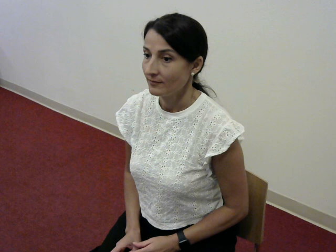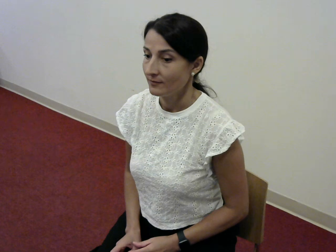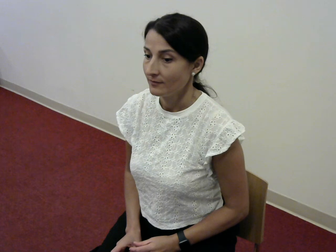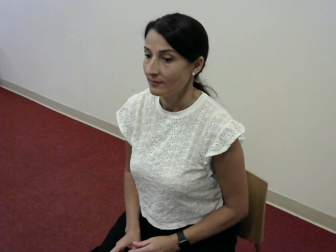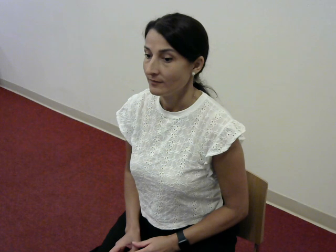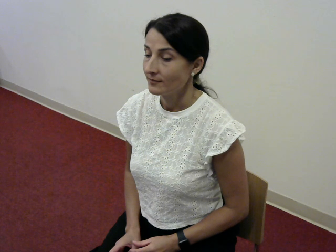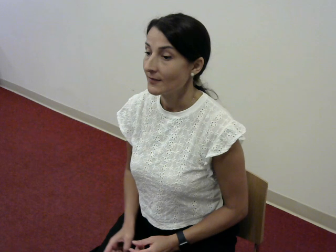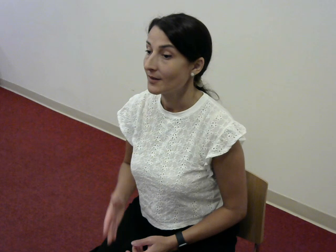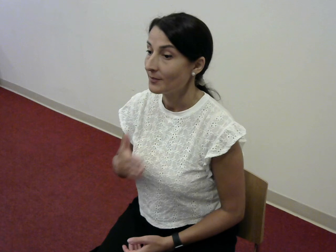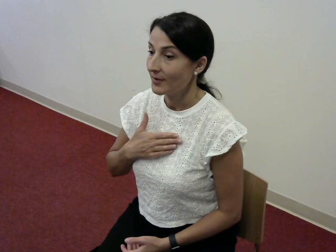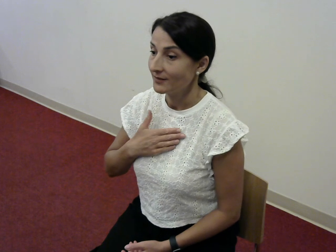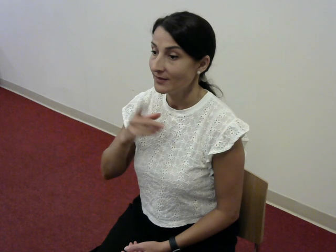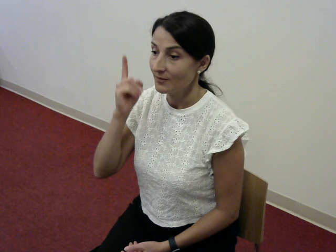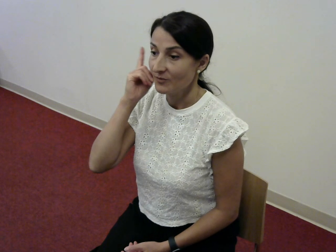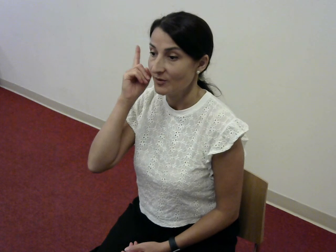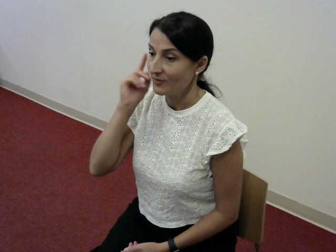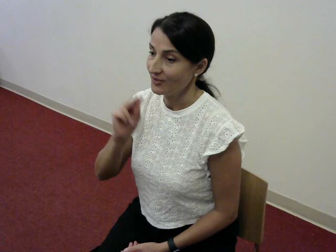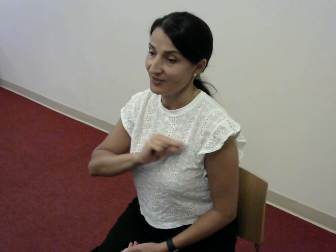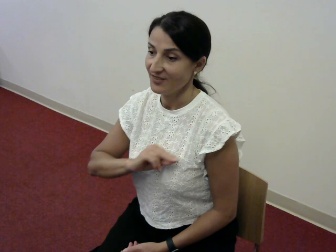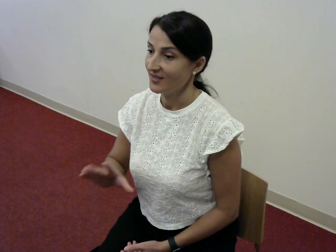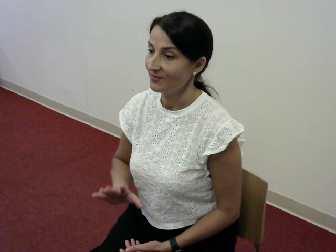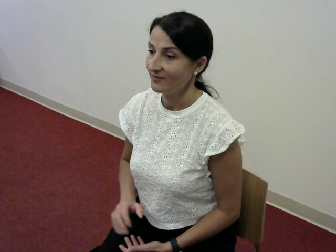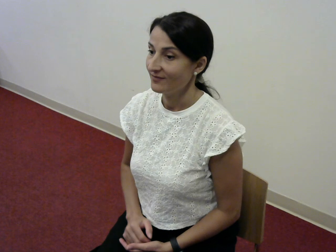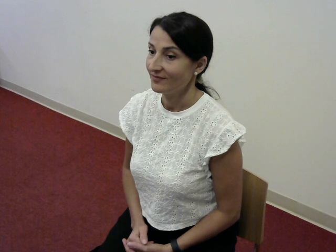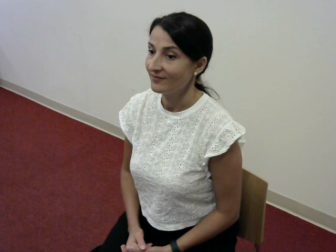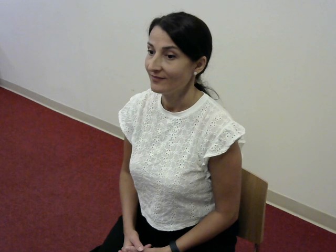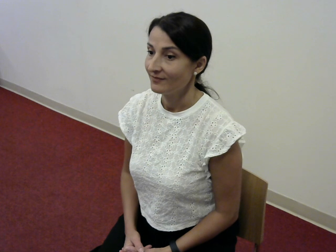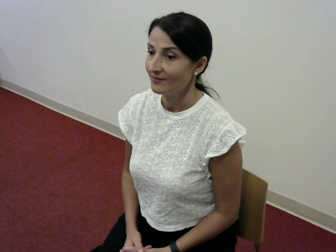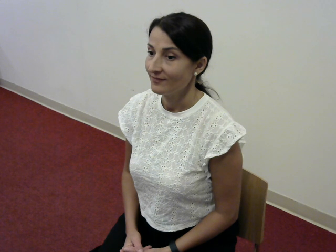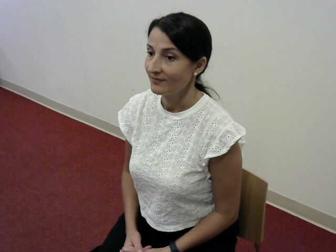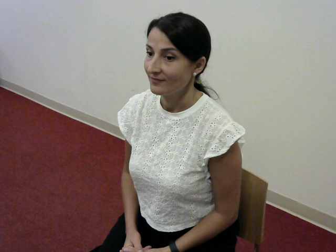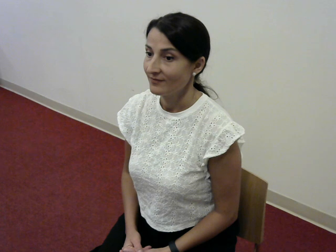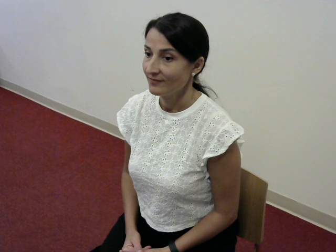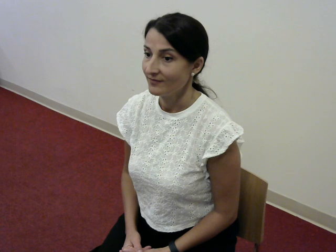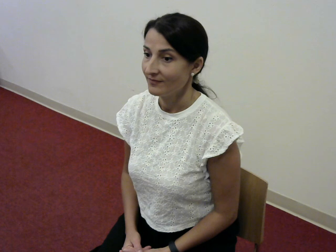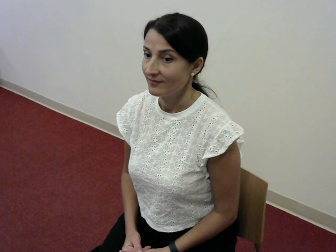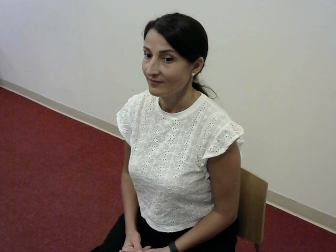Mənim mobil telefonum işləmir